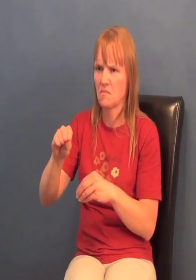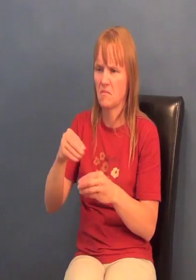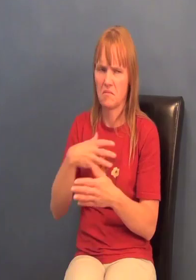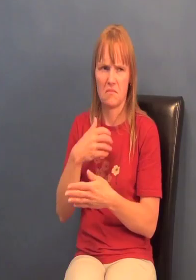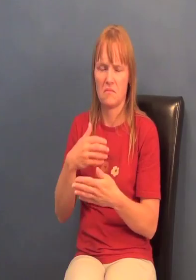Ludzie są wystraszeni.